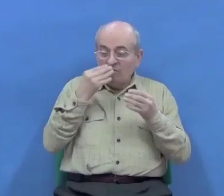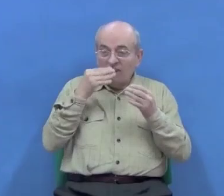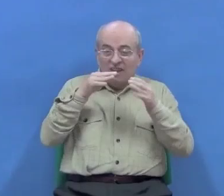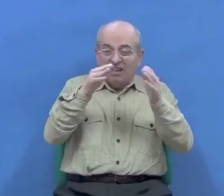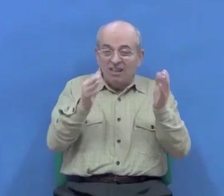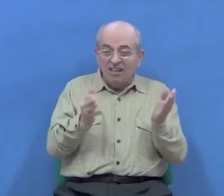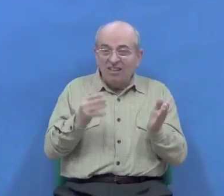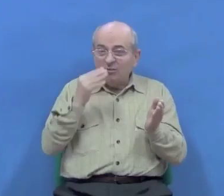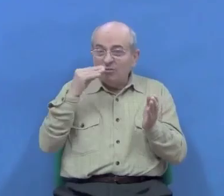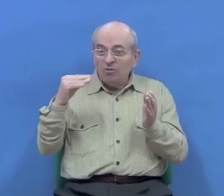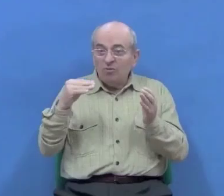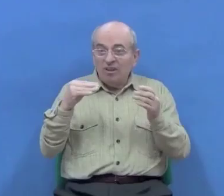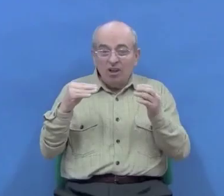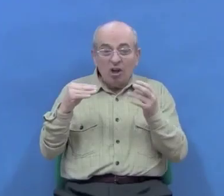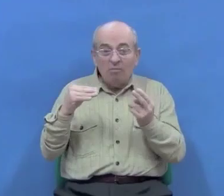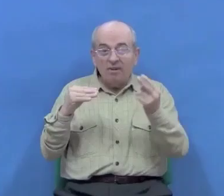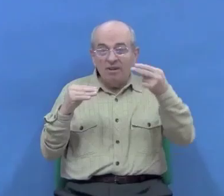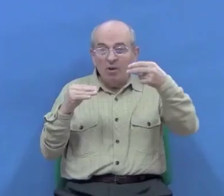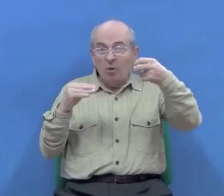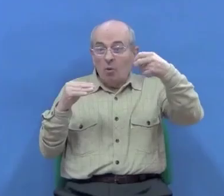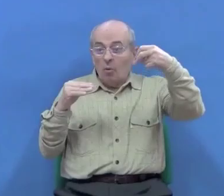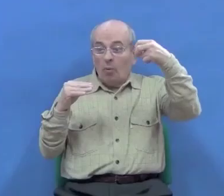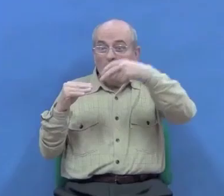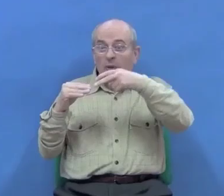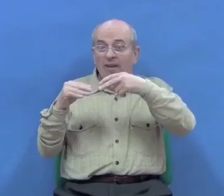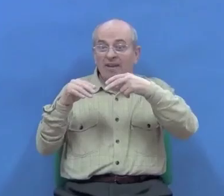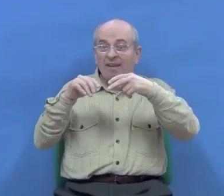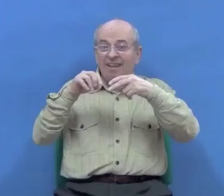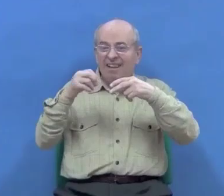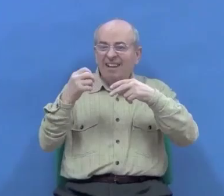Nabrała wody do pyszczka. Stykali się pyszczkami, a ryba opluła go wodą.